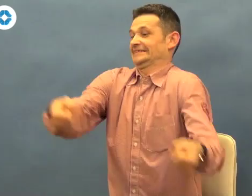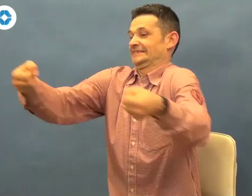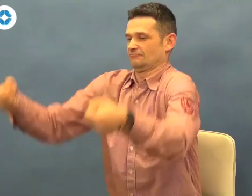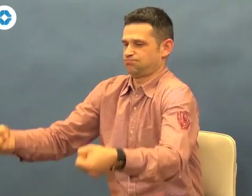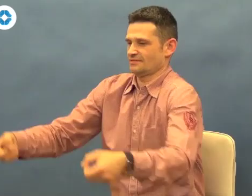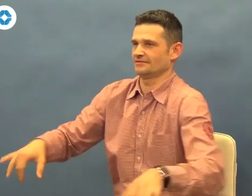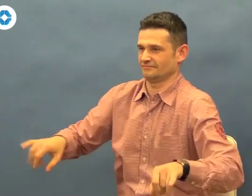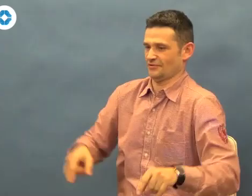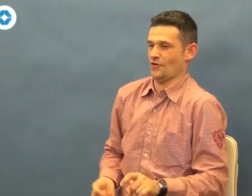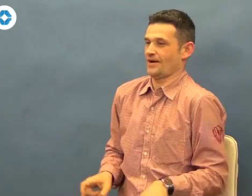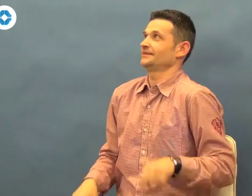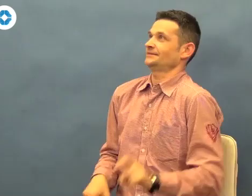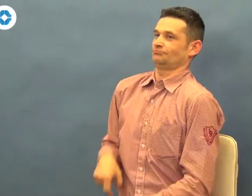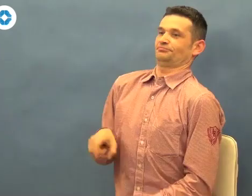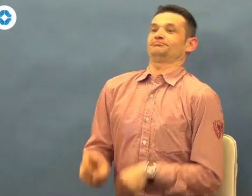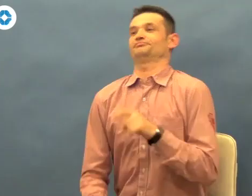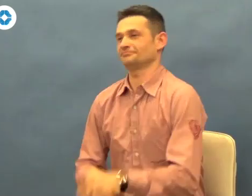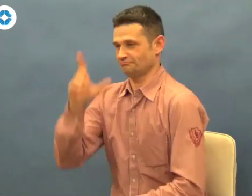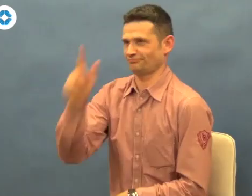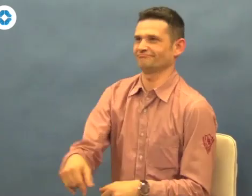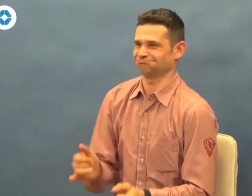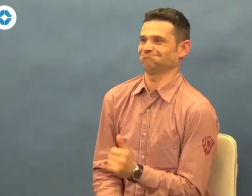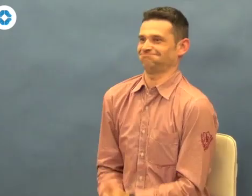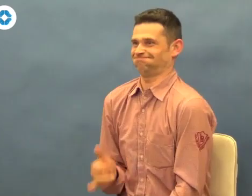Wsiadł na rower i odjechał.